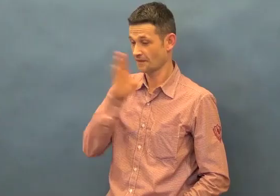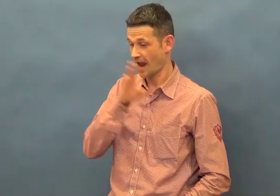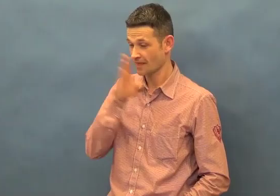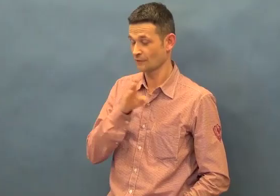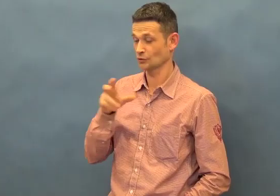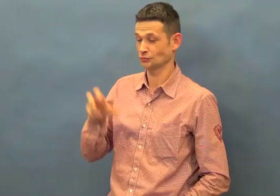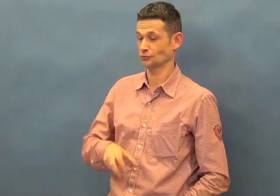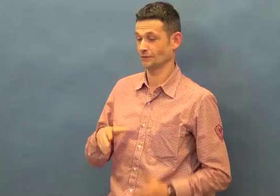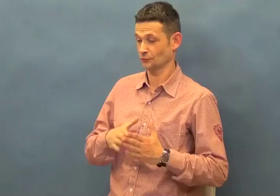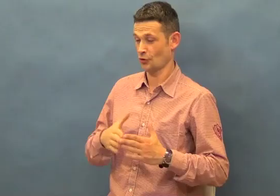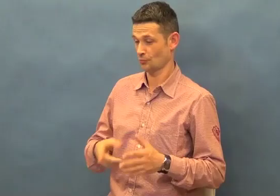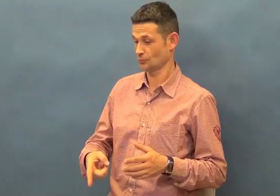Na dworze, czy w domu?